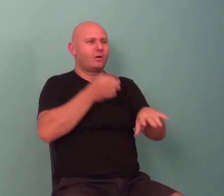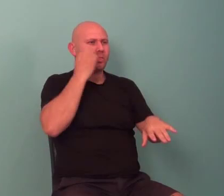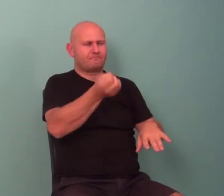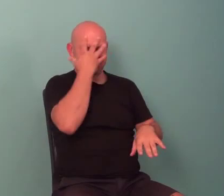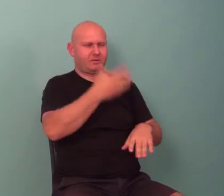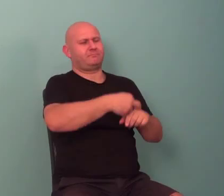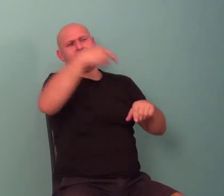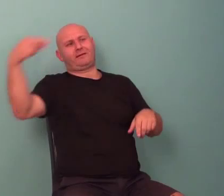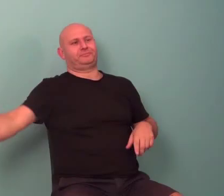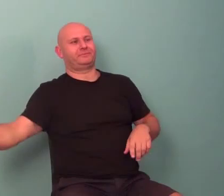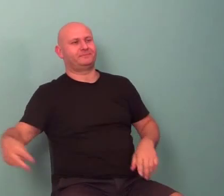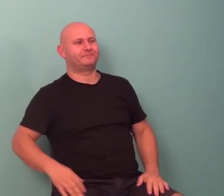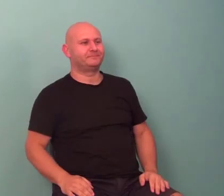Kot dostaje strumieniem wody w pysk i upada.